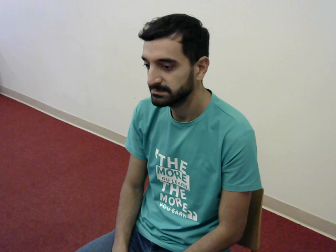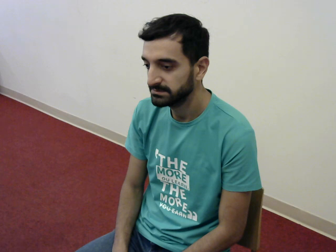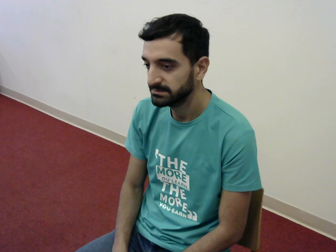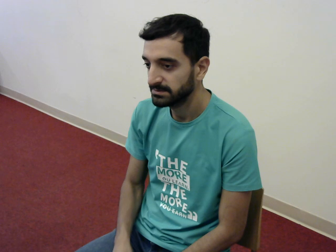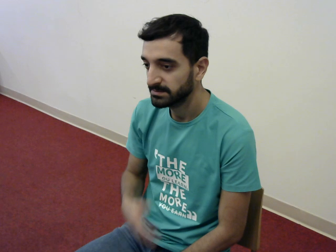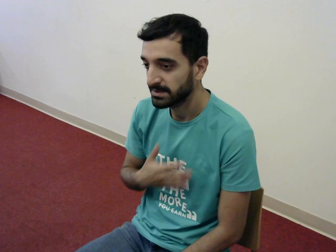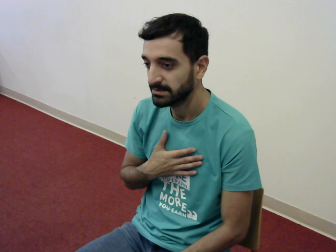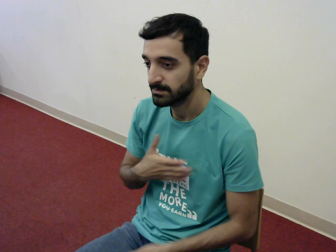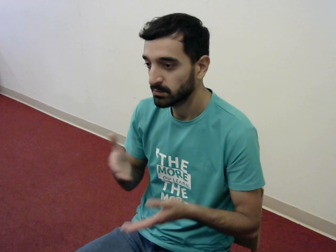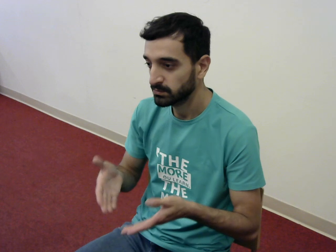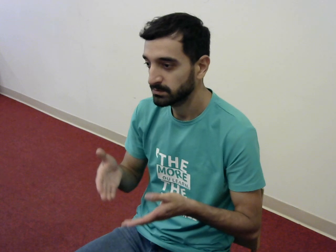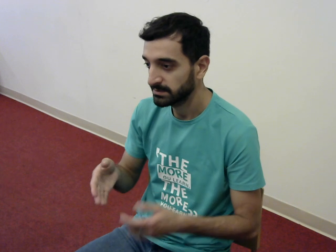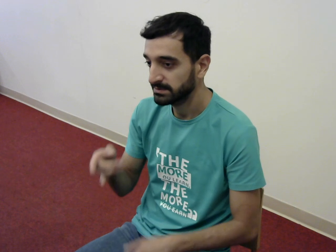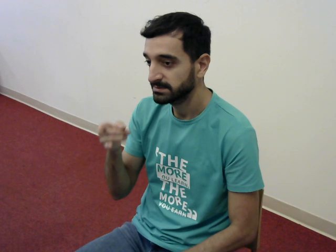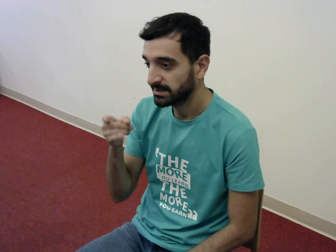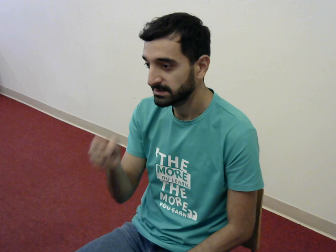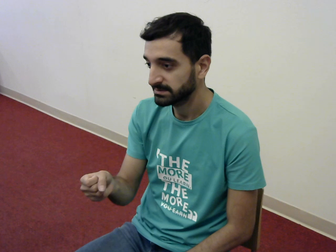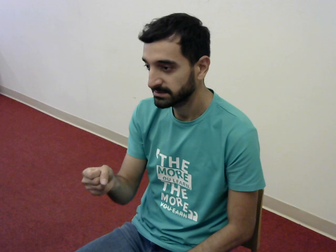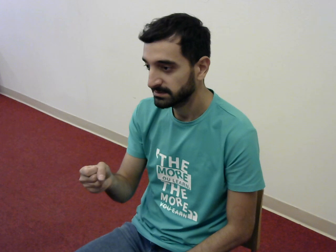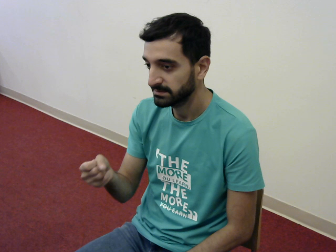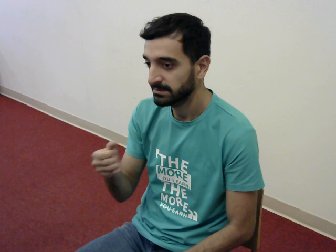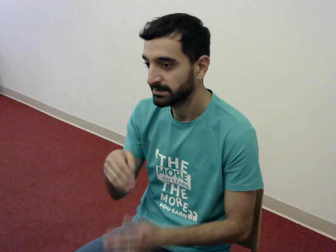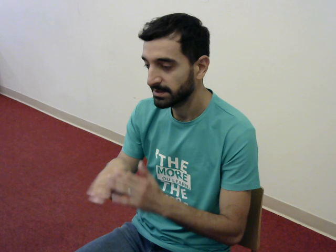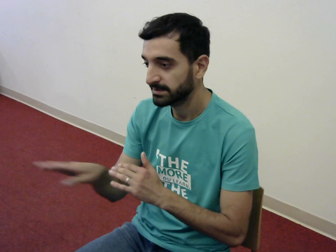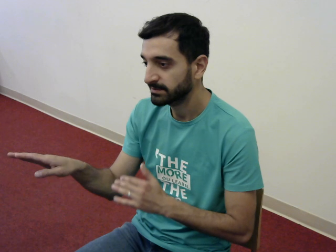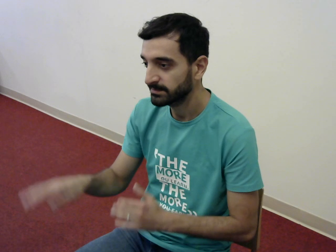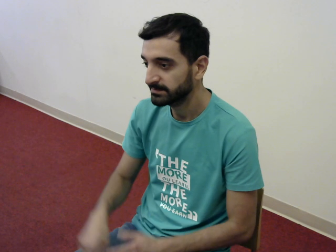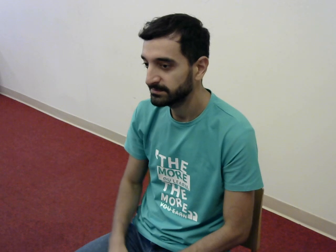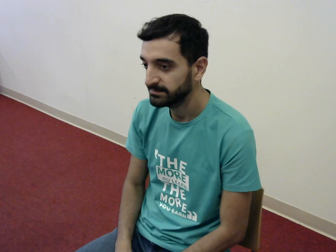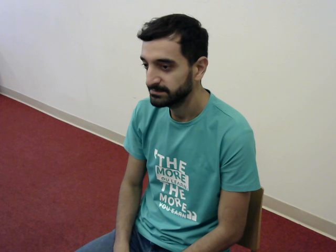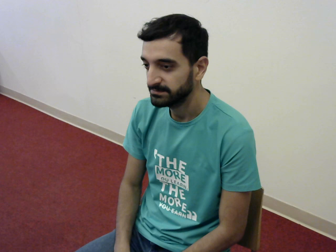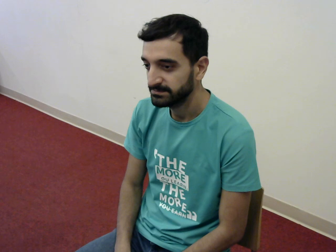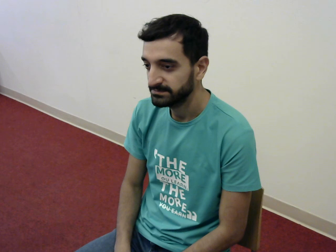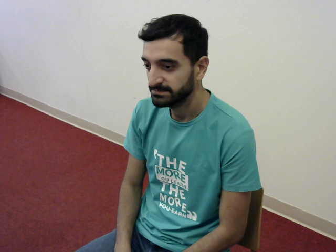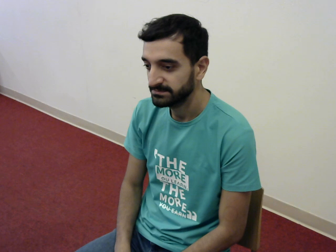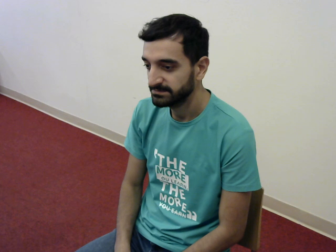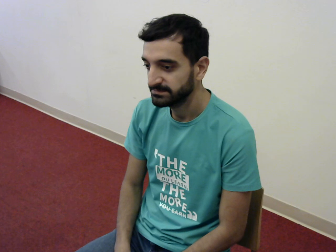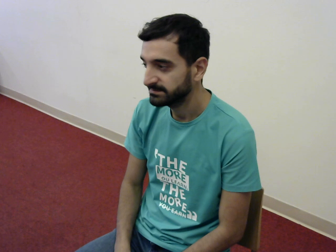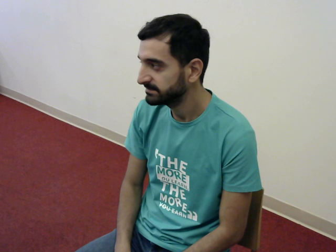Mən bura taksidə gəldim